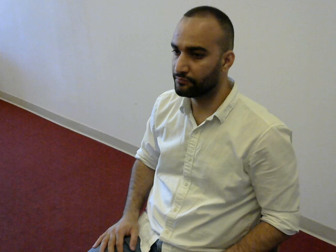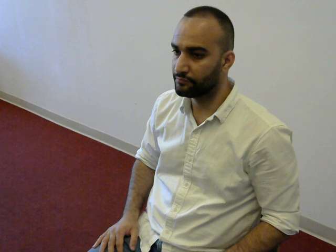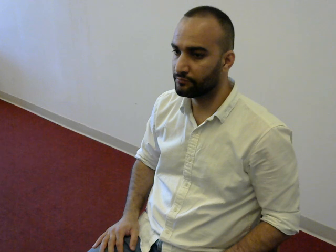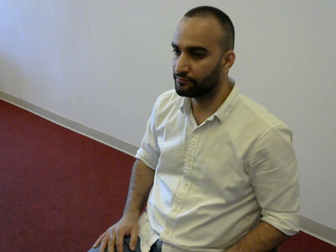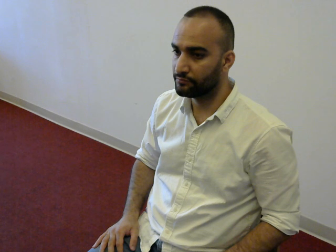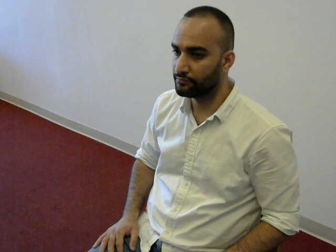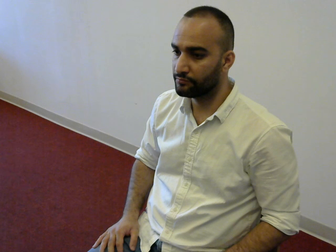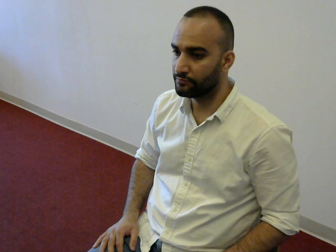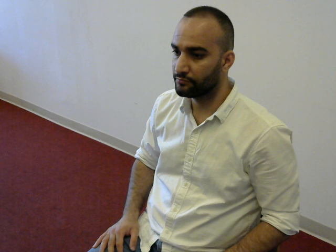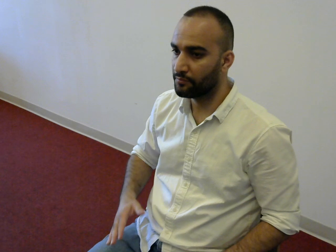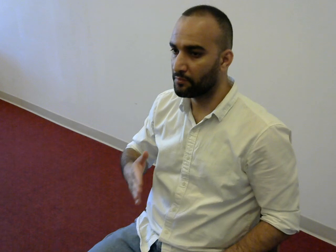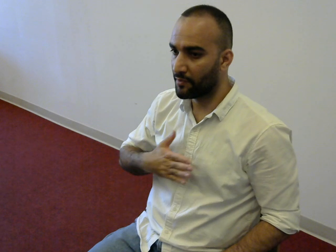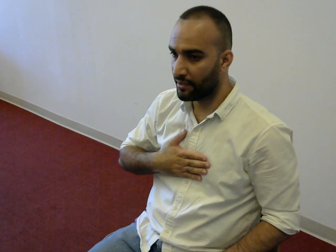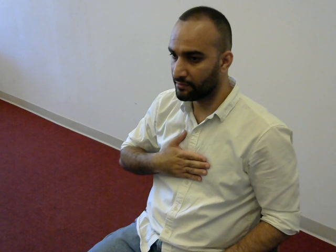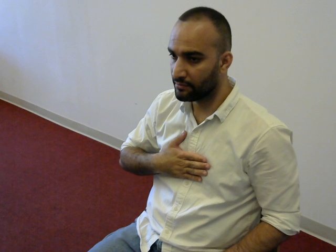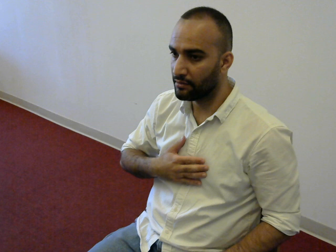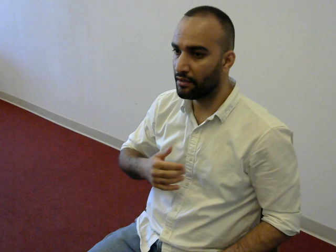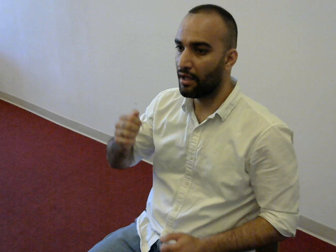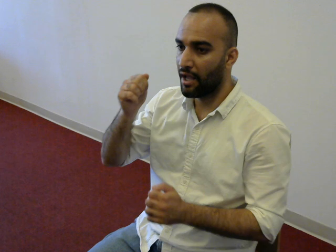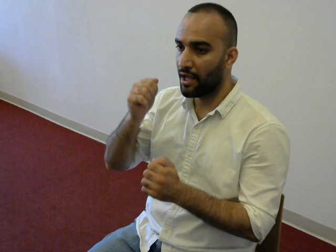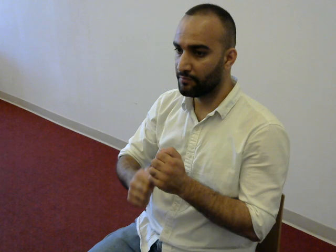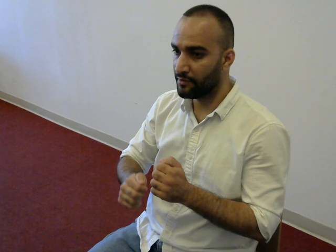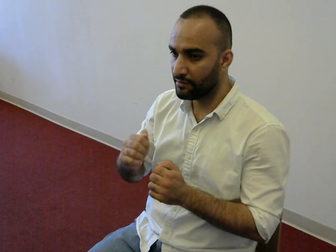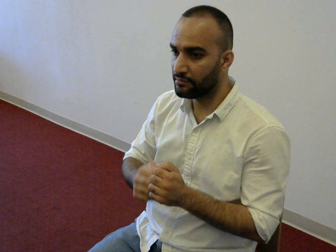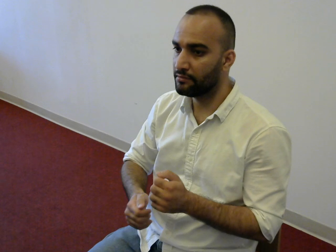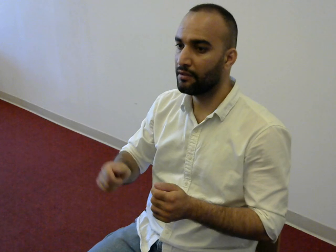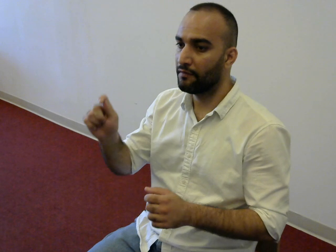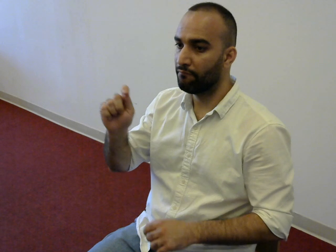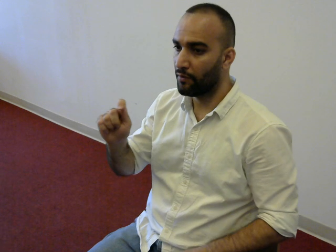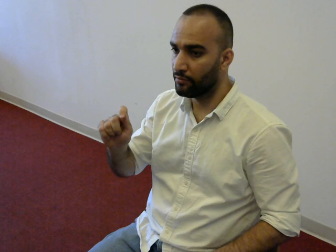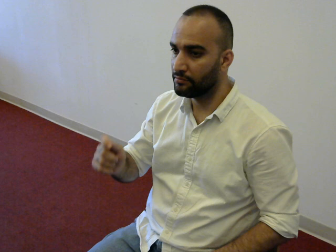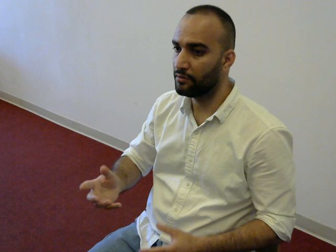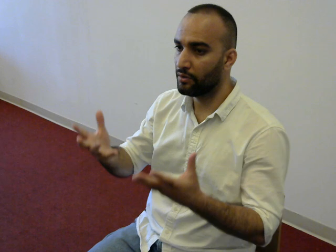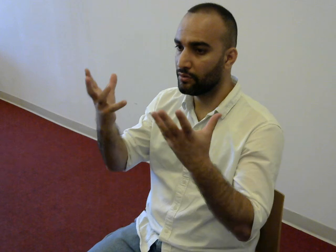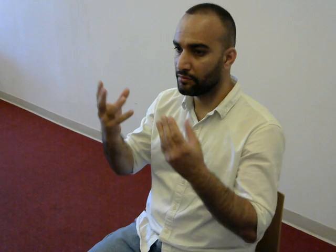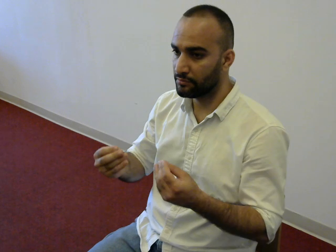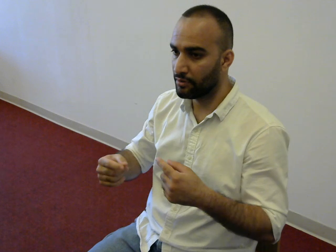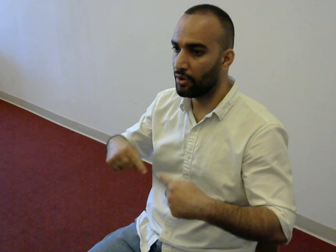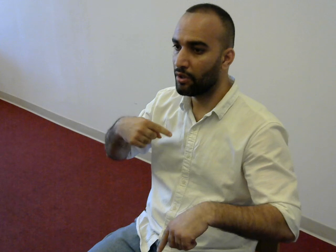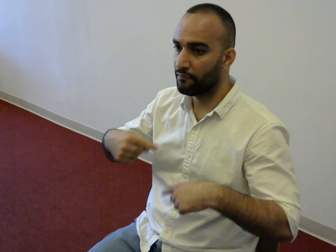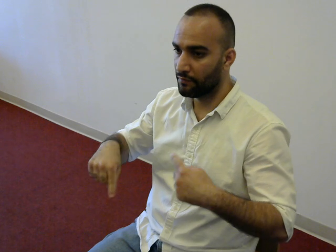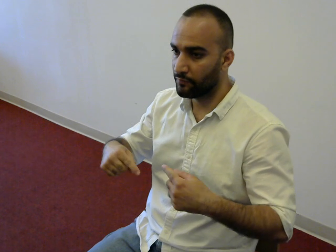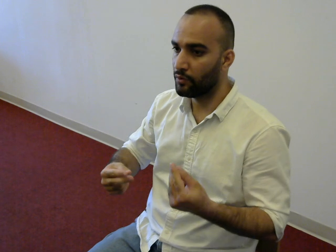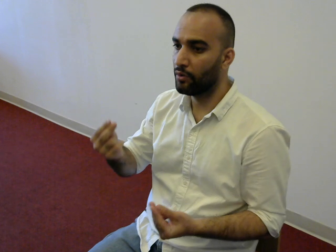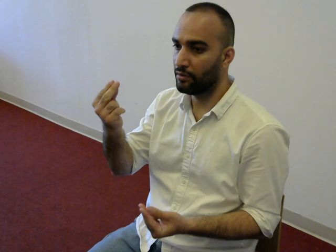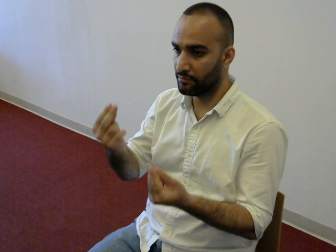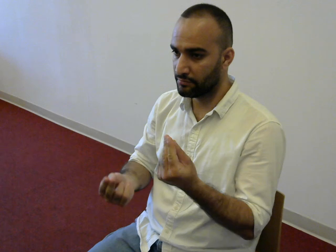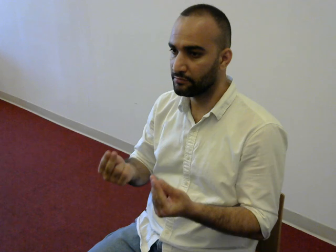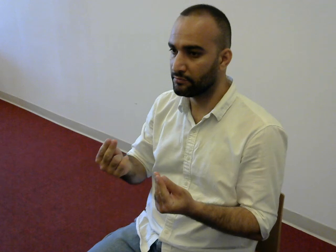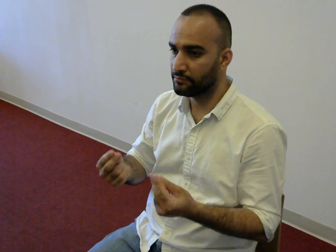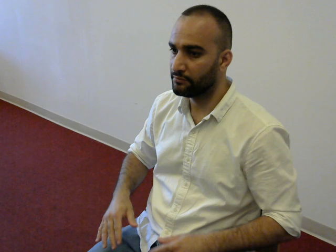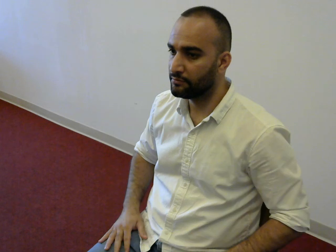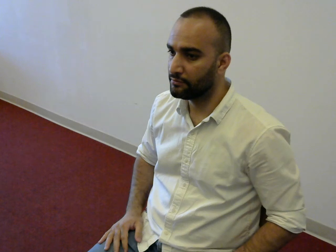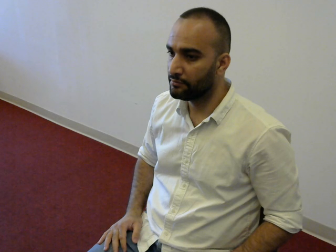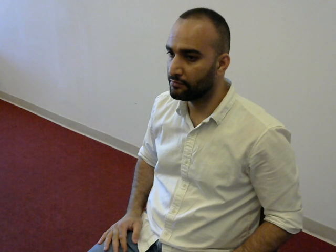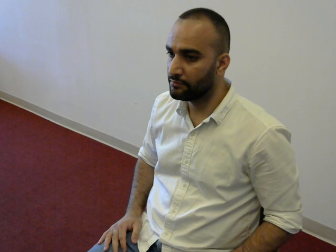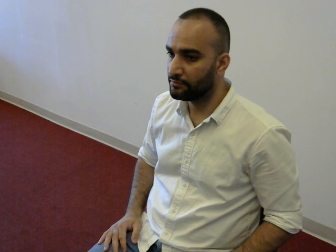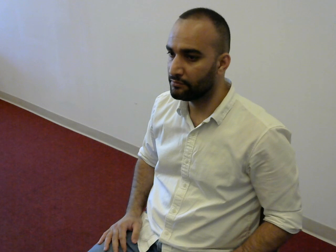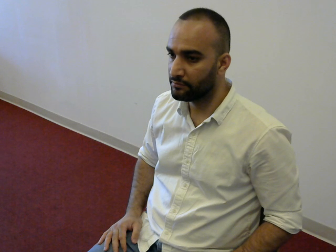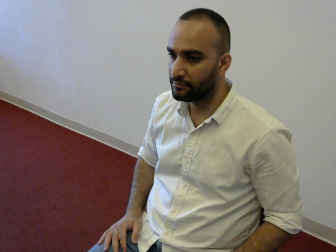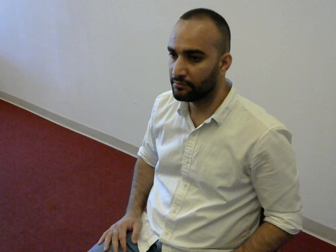Biz hər bazar günü futbol oynayırıq